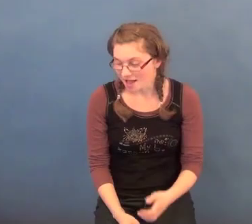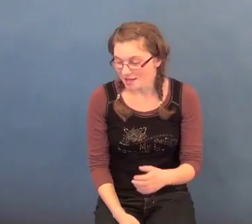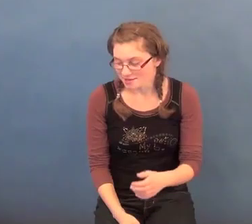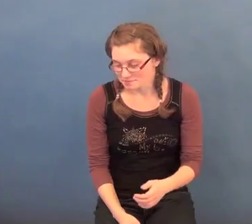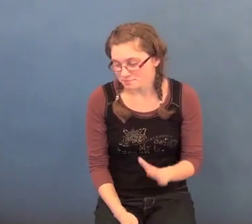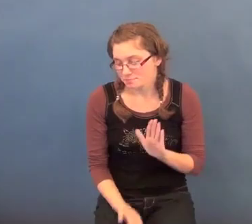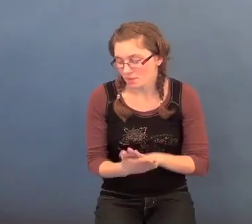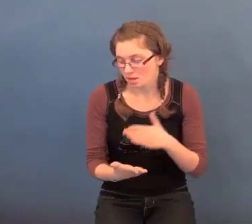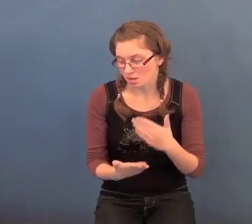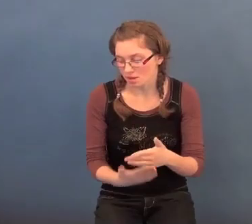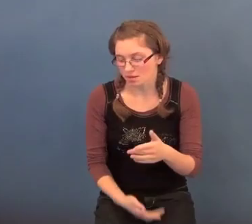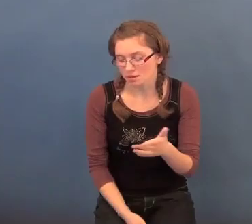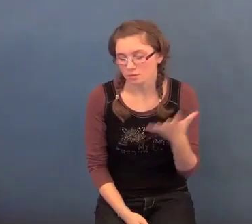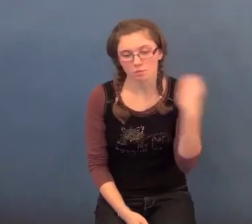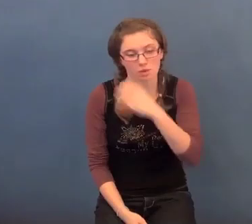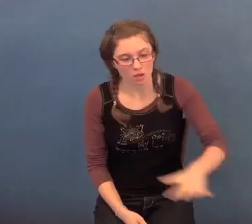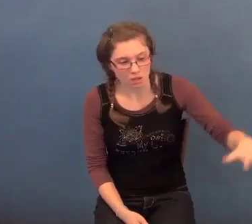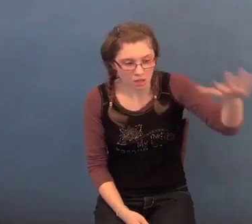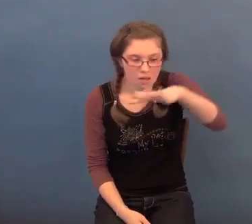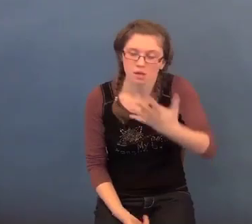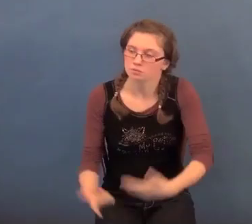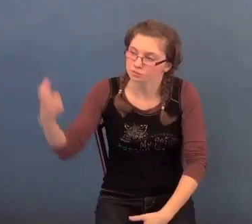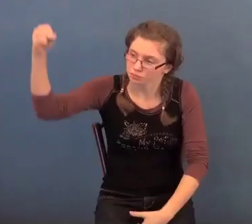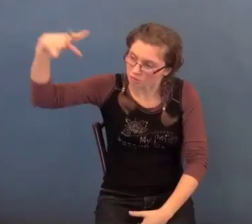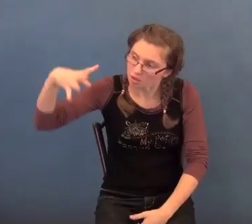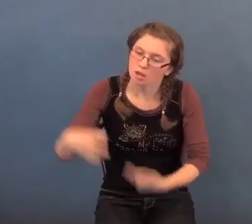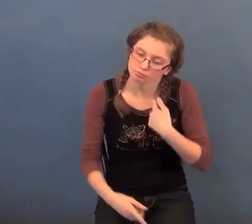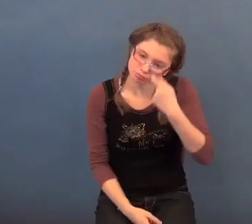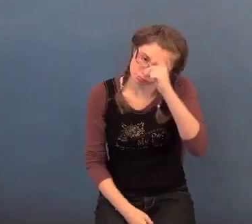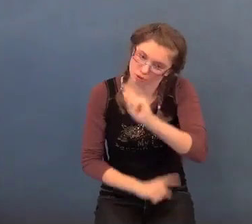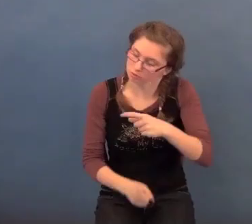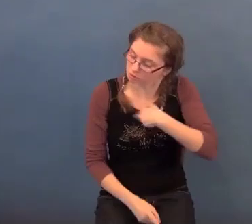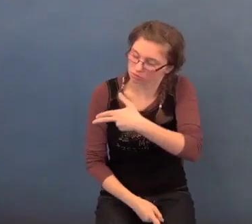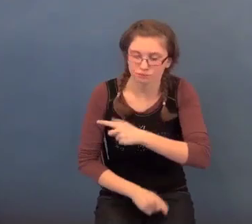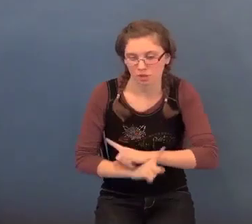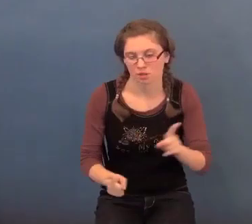Na przykład nad morzem świeci słońce, a znak to informacja o tym, że nie wolno się kąpać.